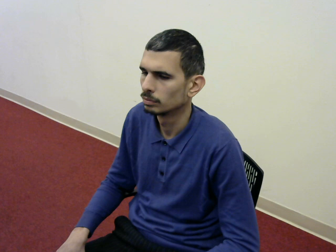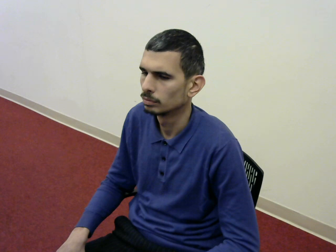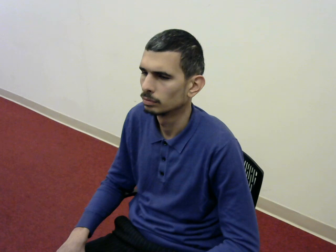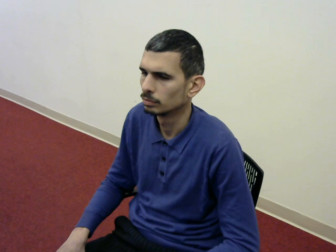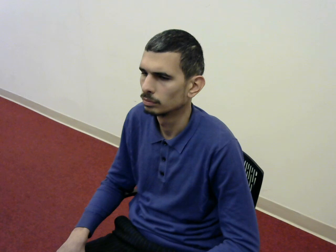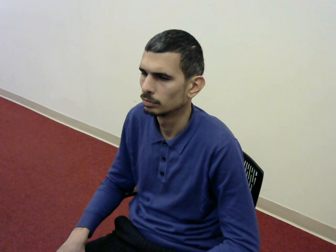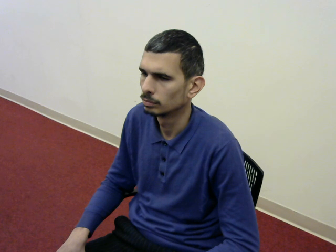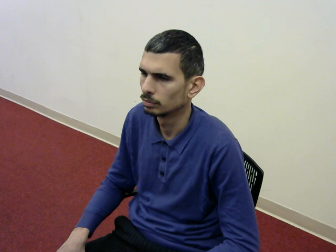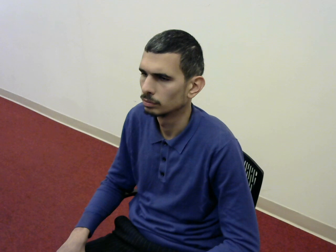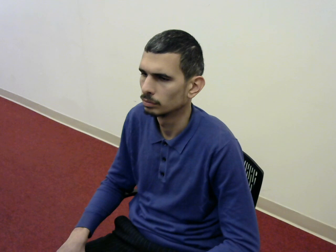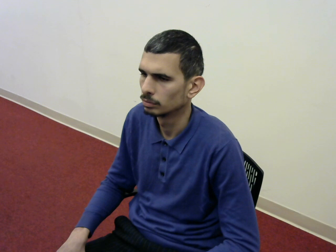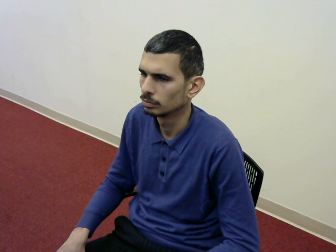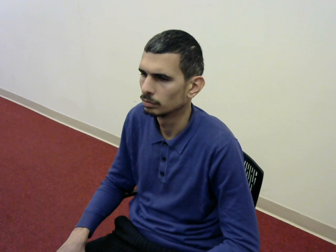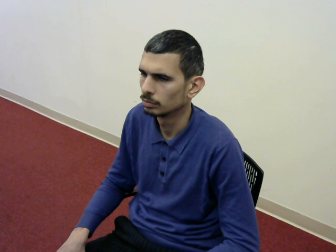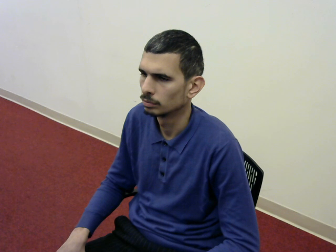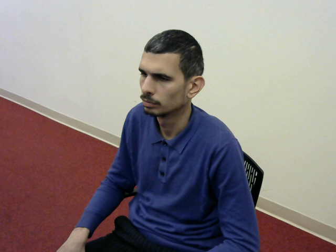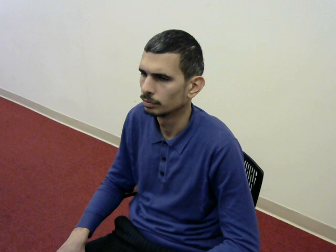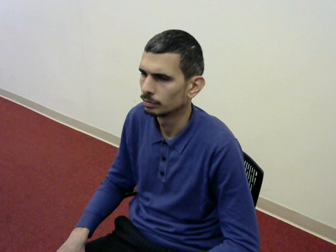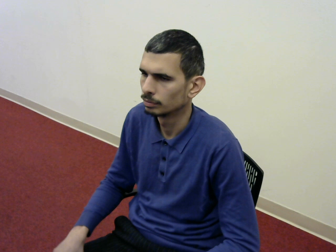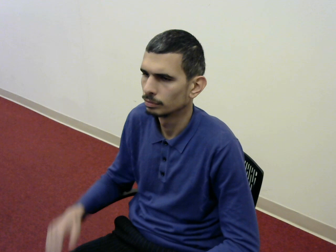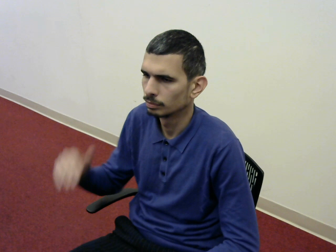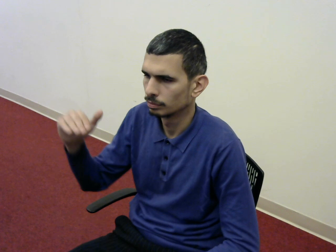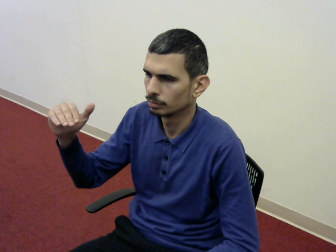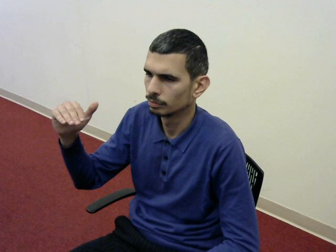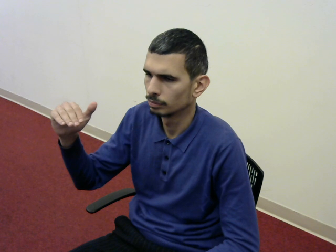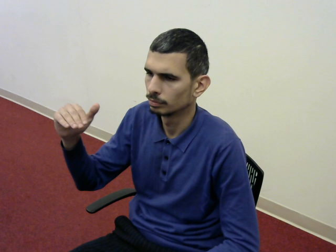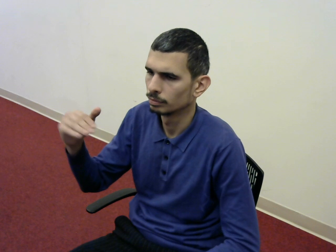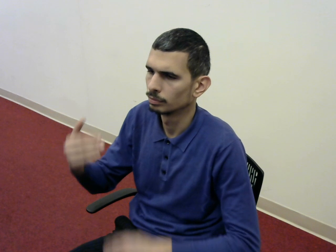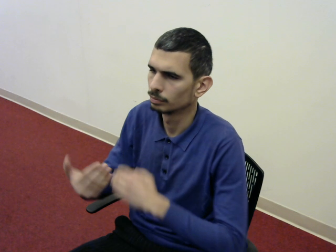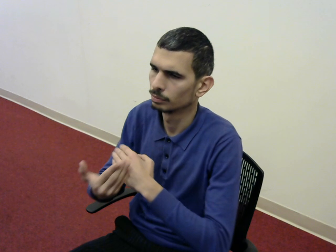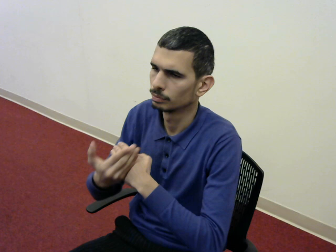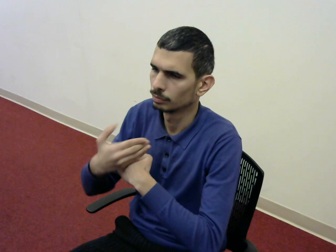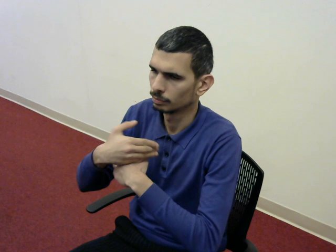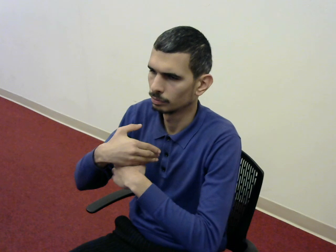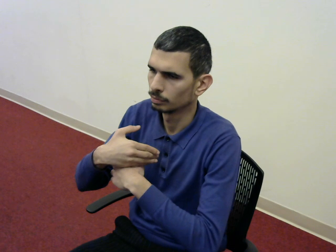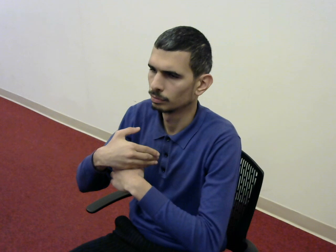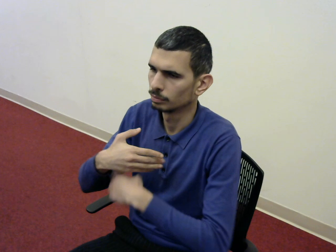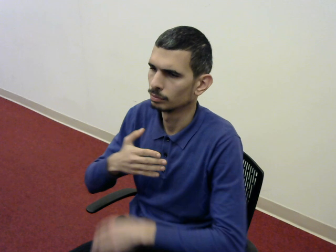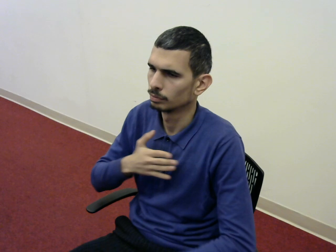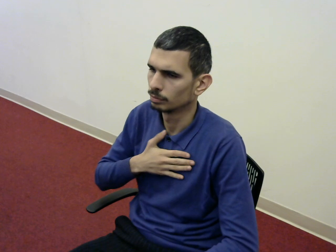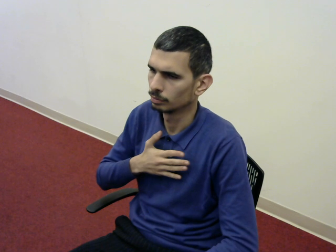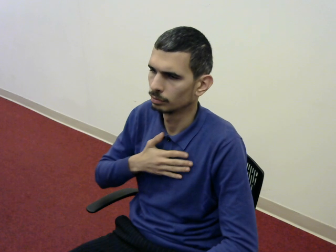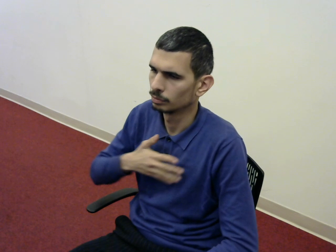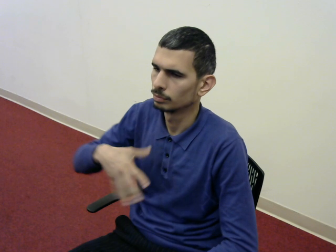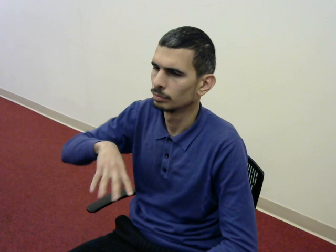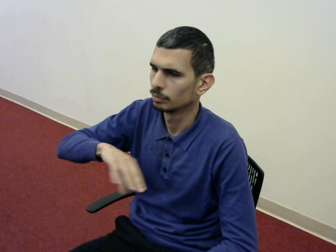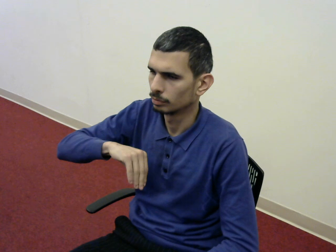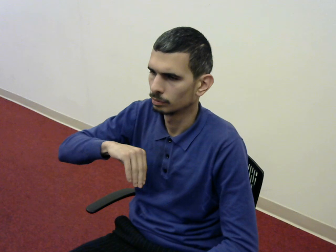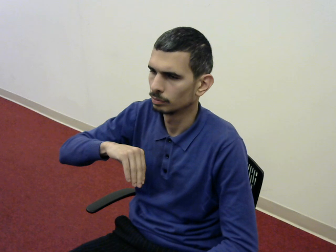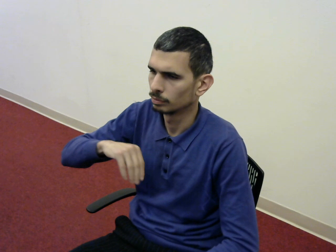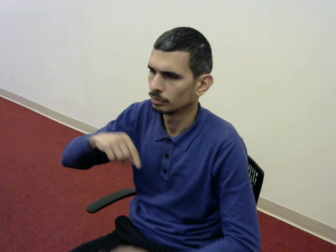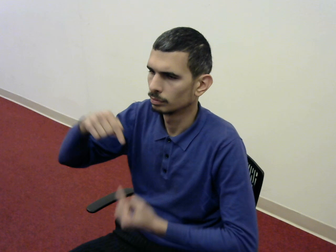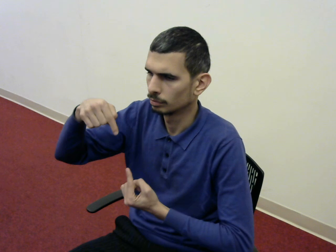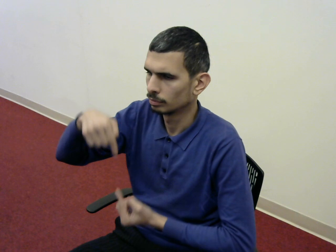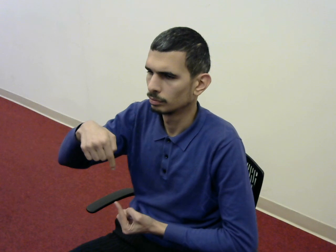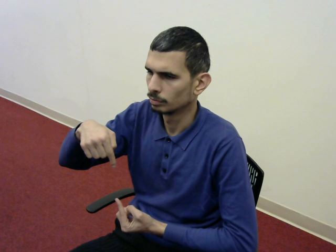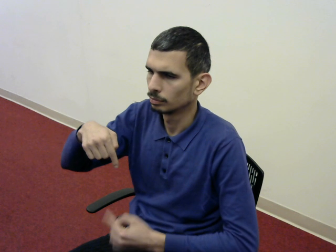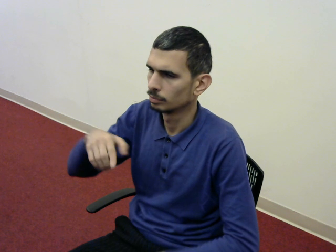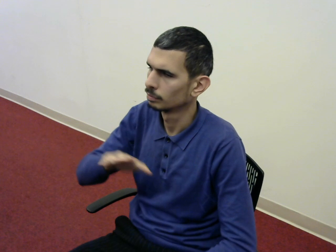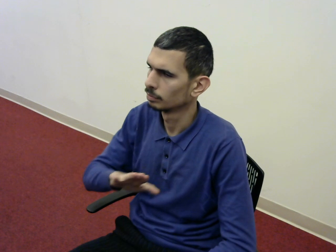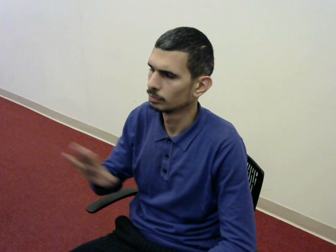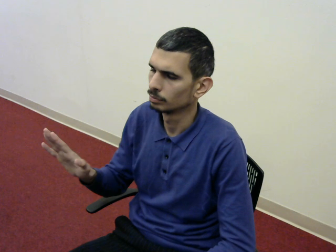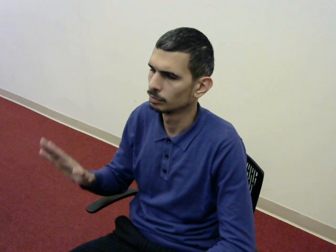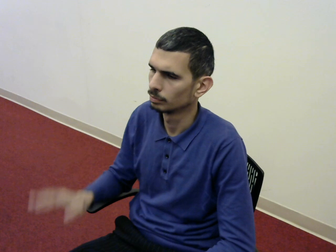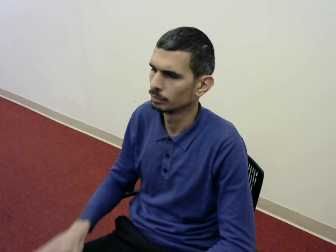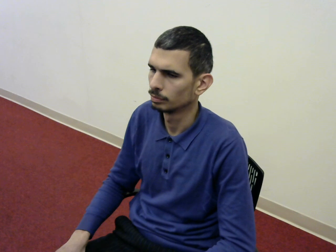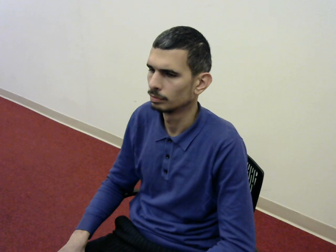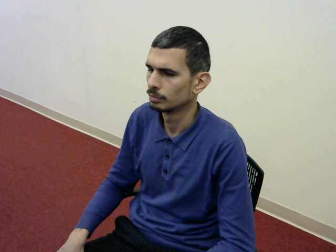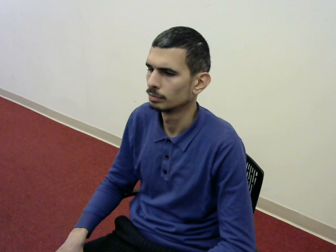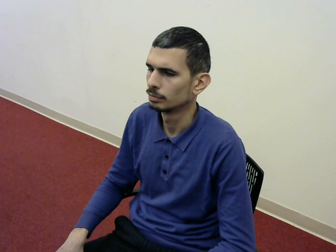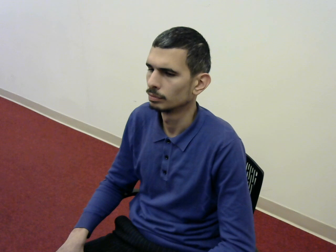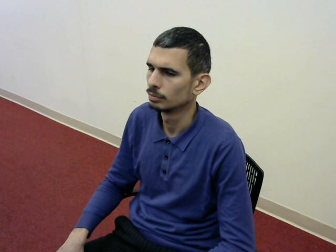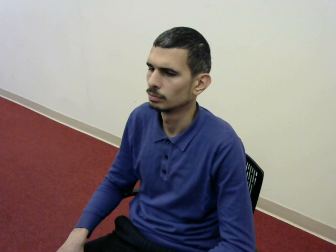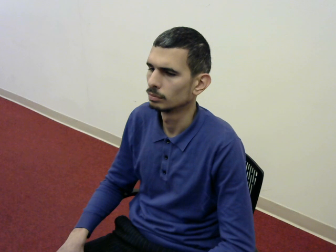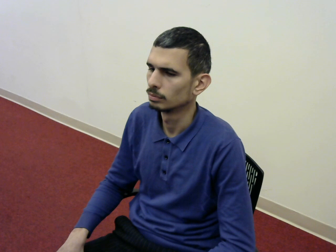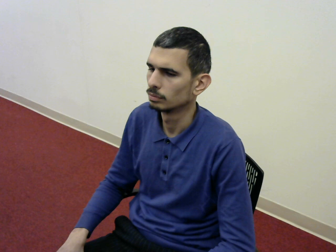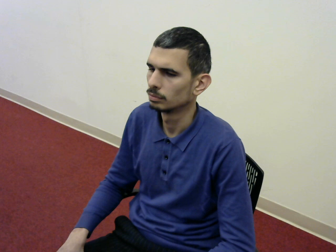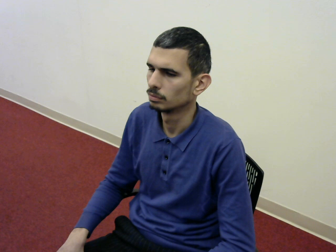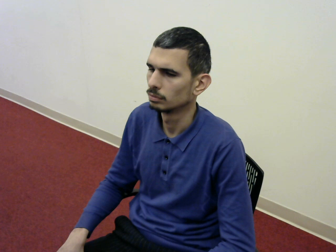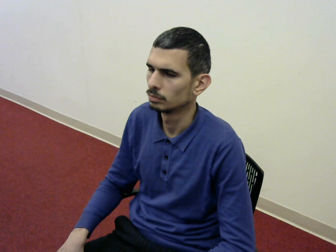Sizin müraciətiniz bizə uyğun deyildir